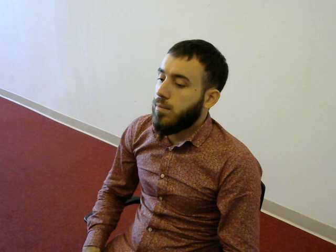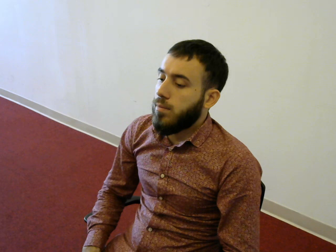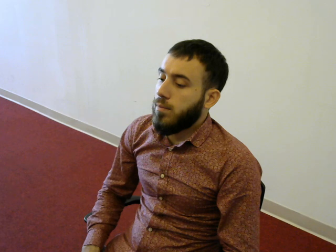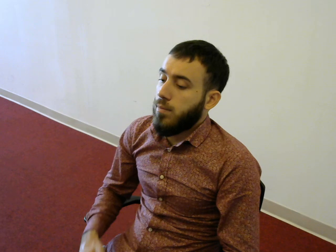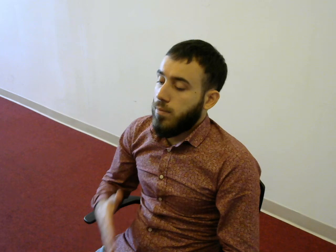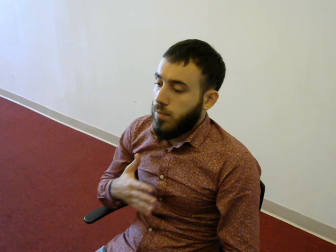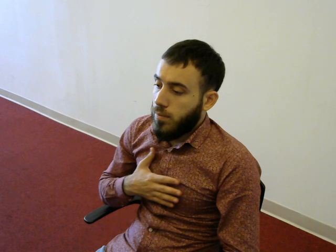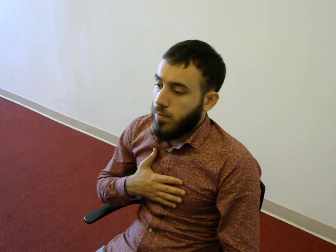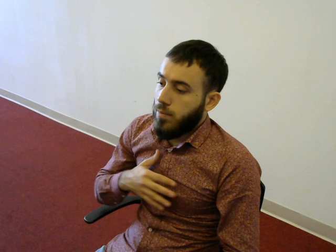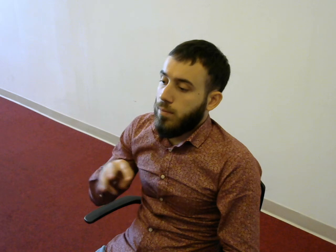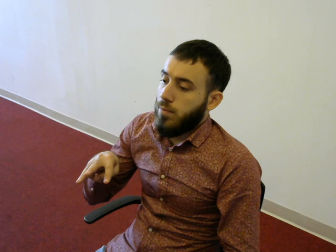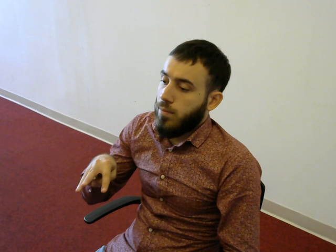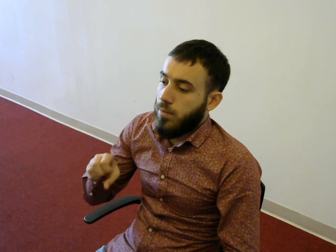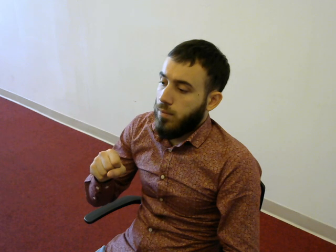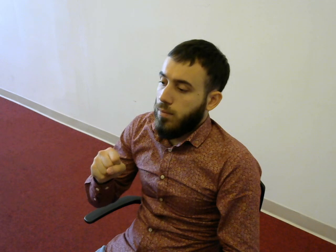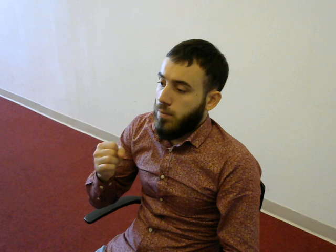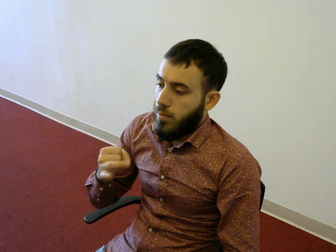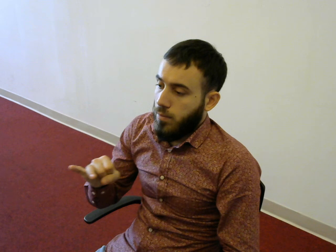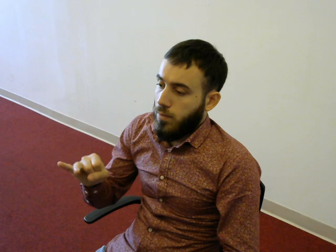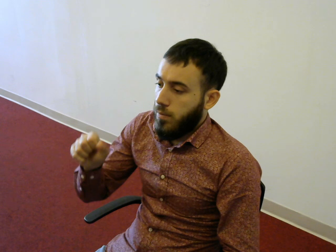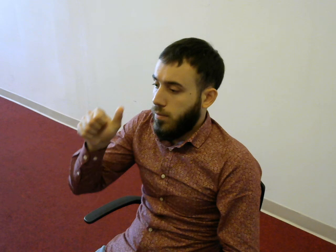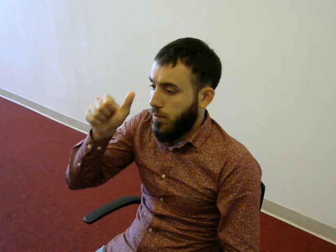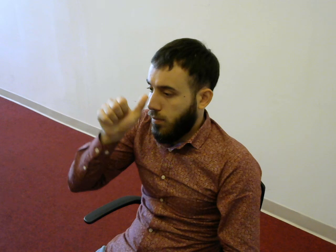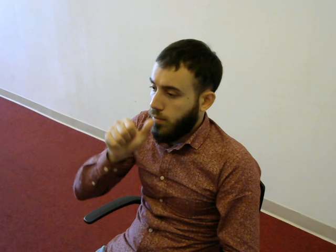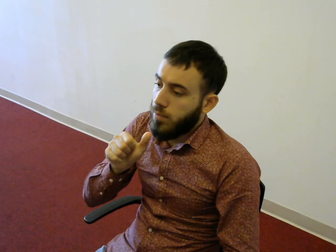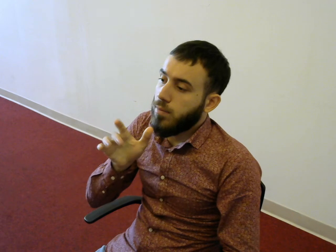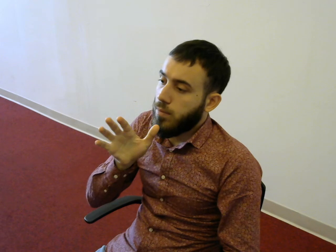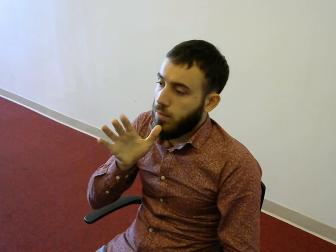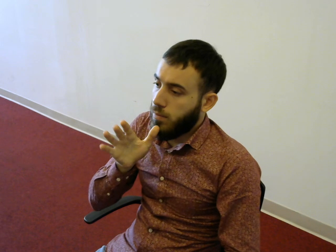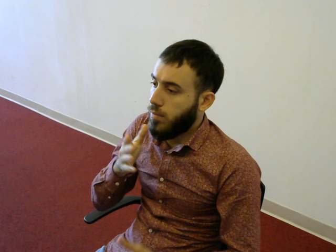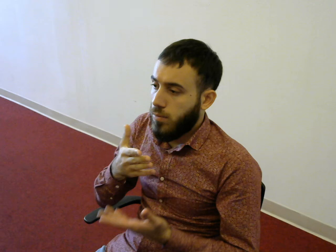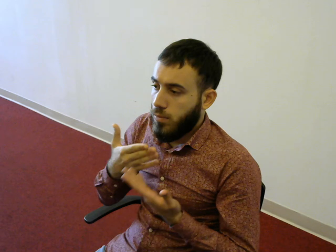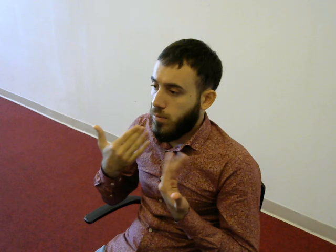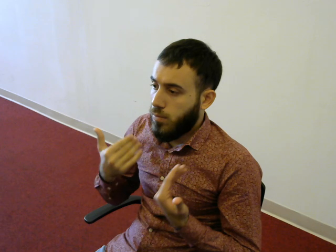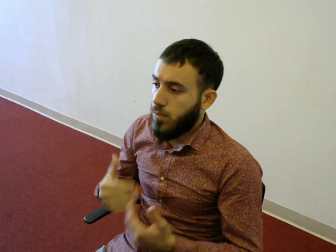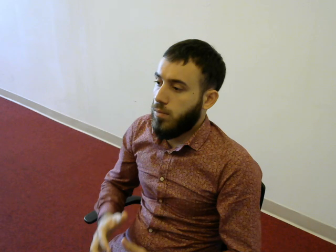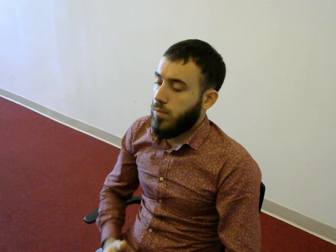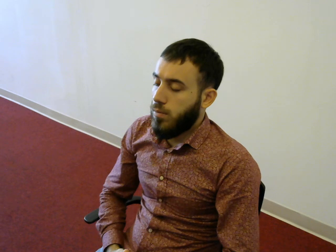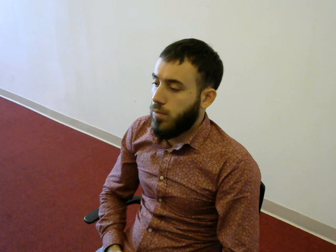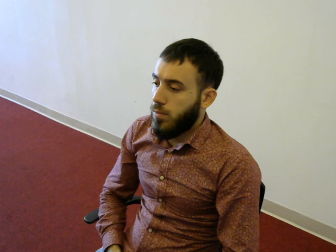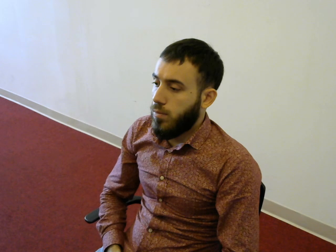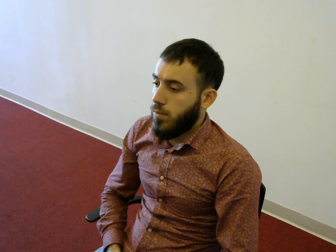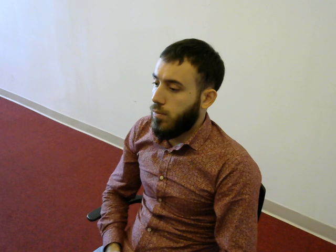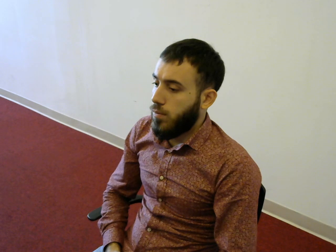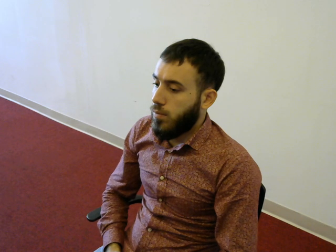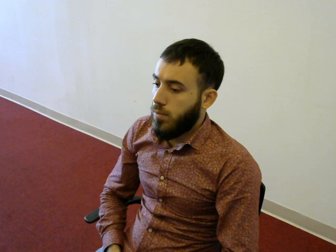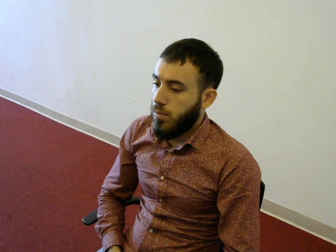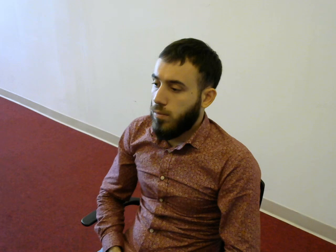Mənim may ayında vaxtım yoxdur